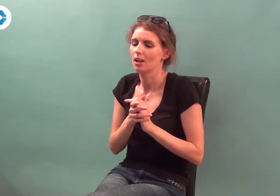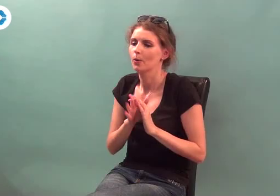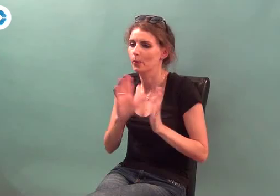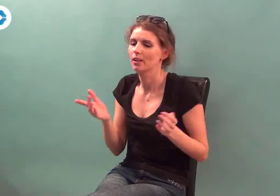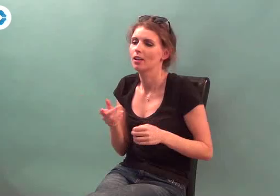Koniec.